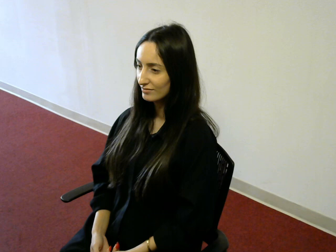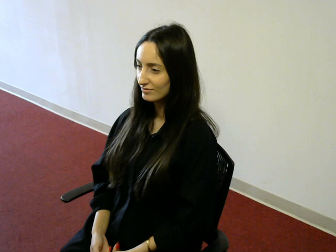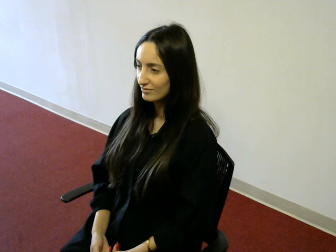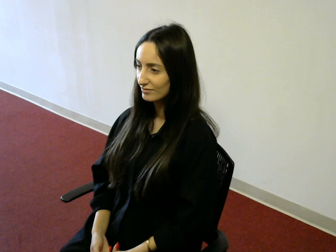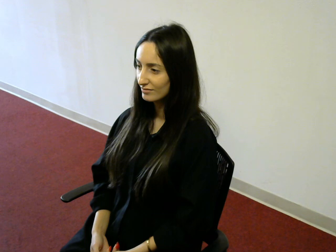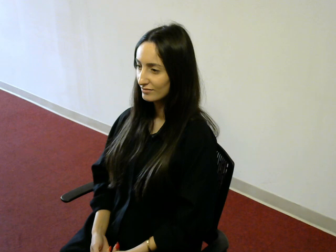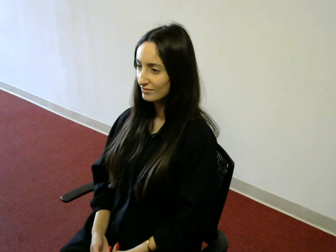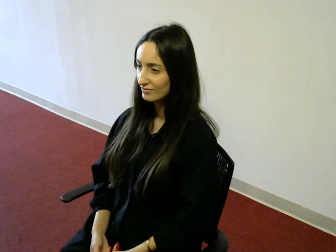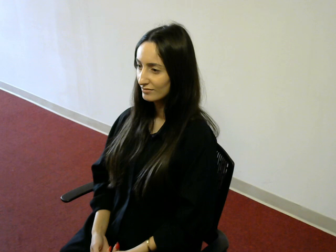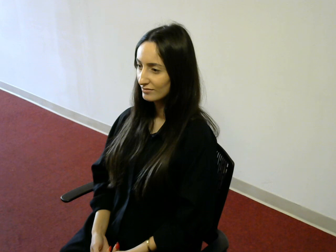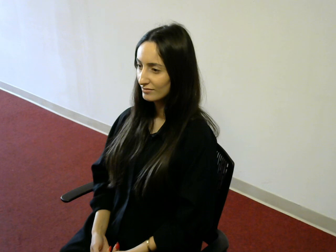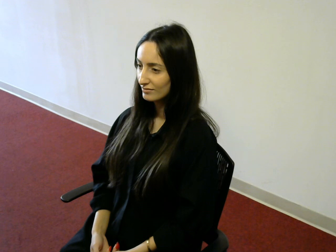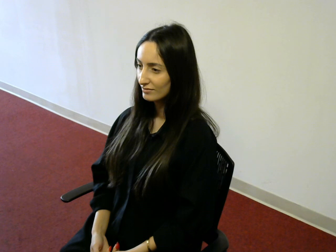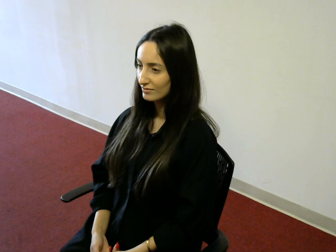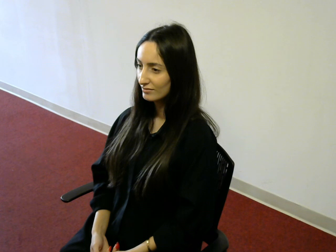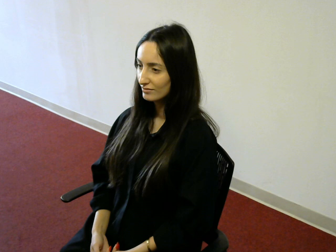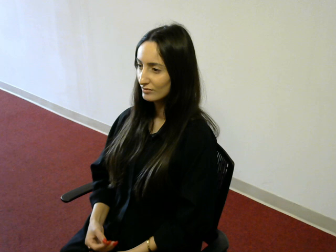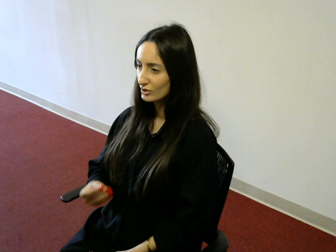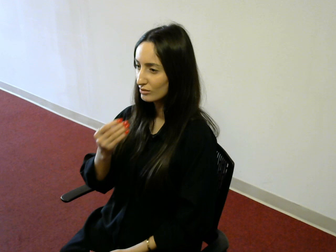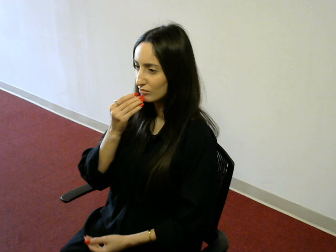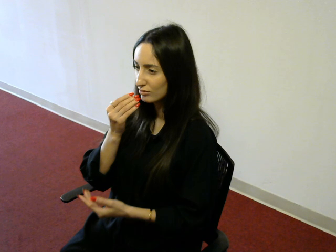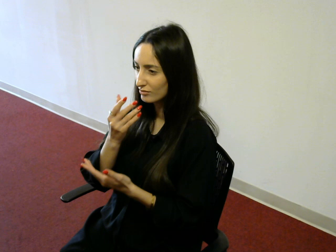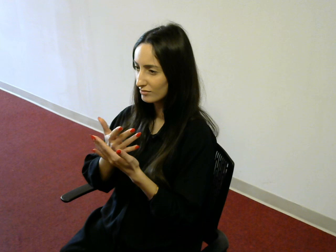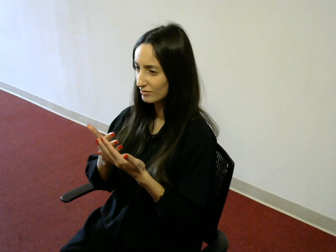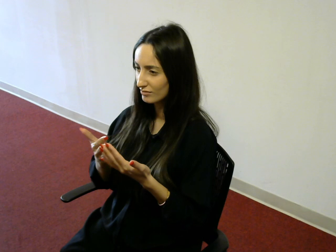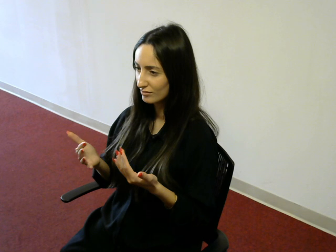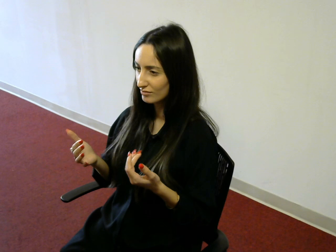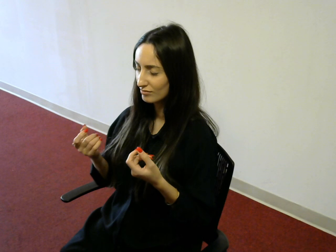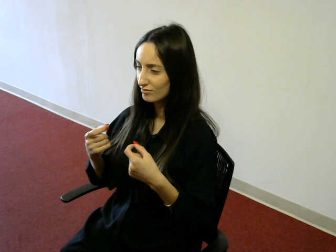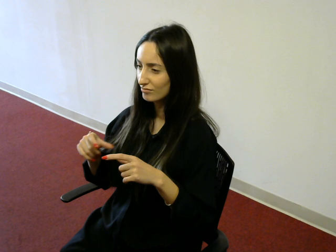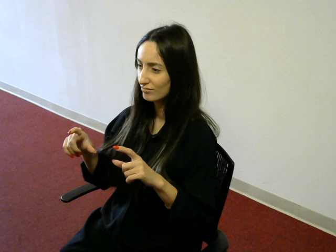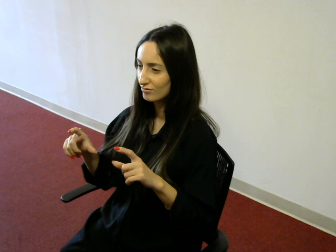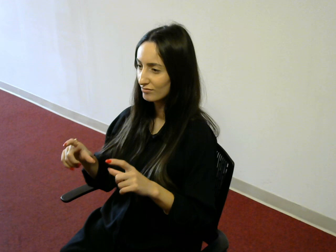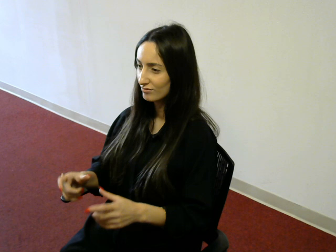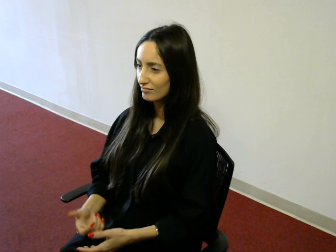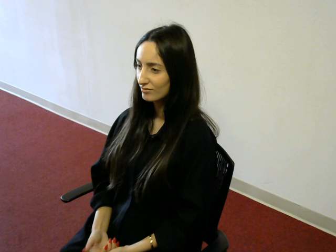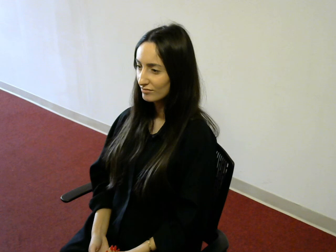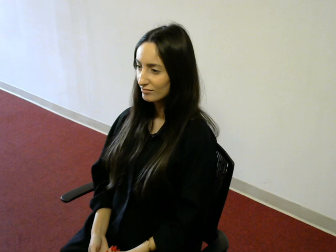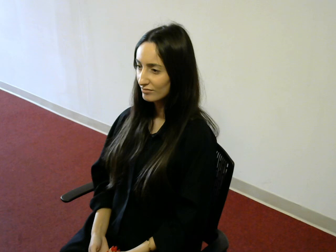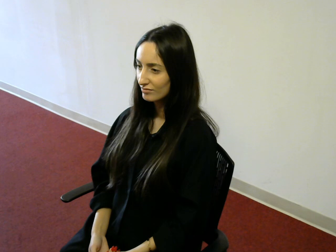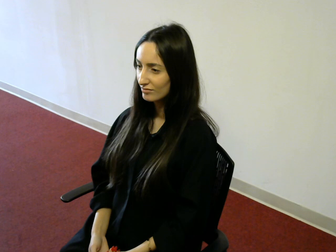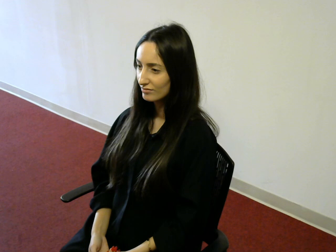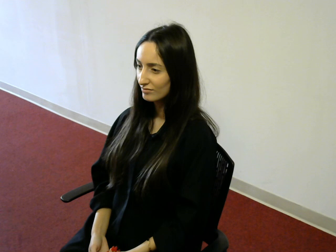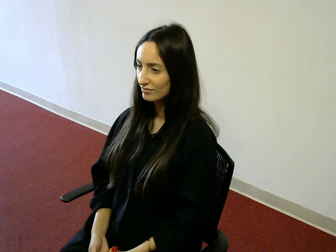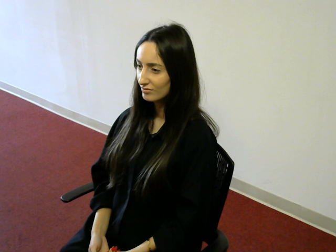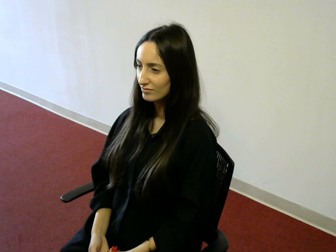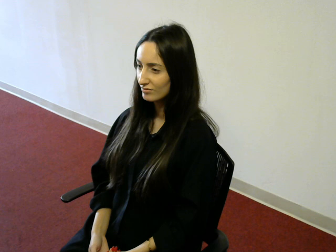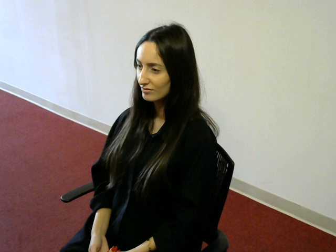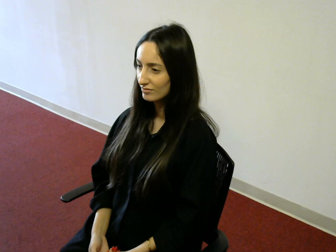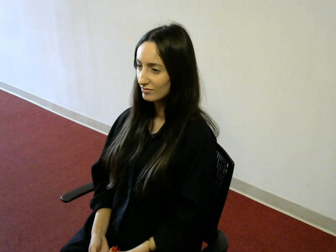Ərzaq bahalaşıb